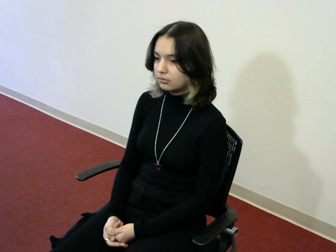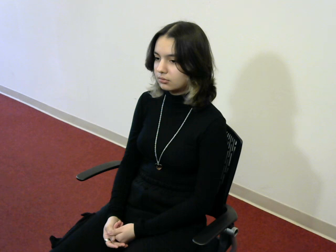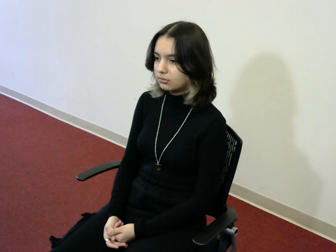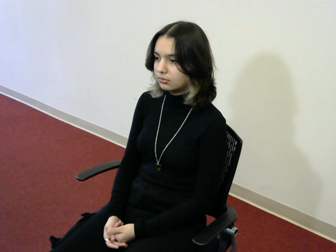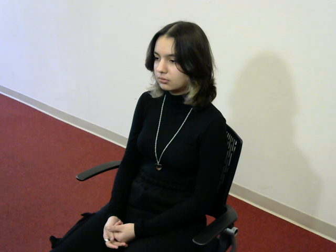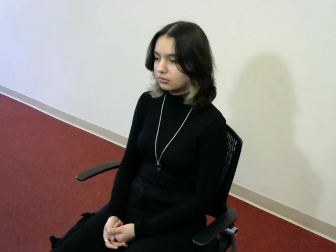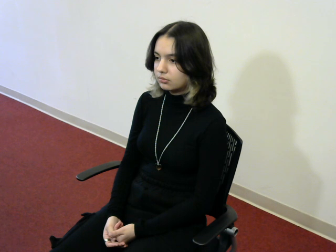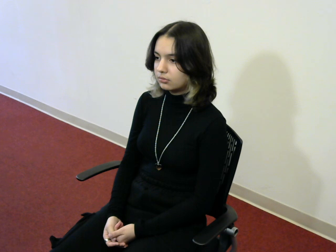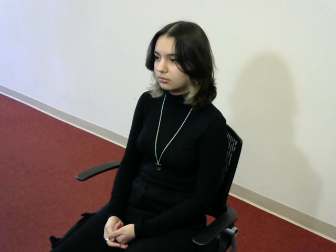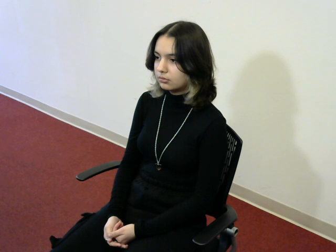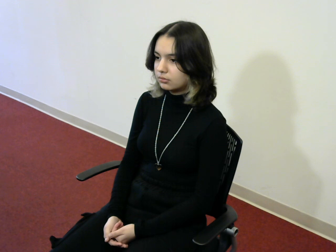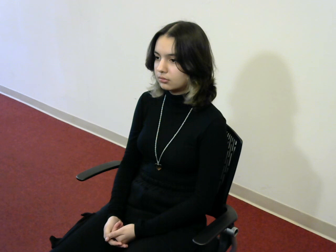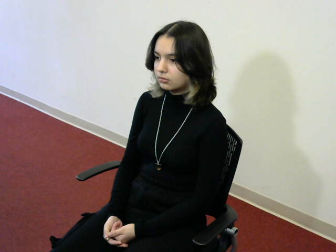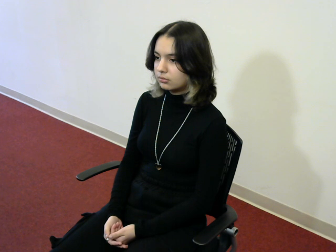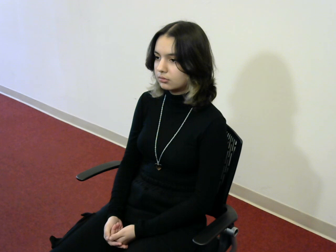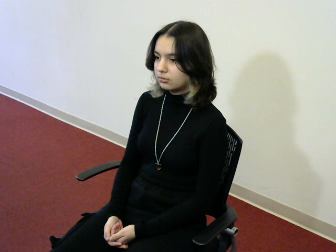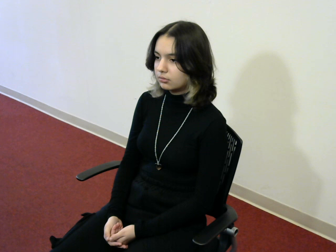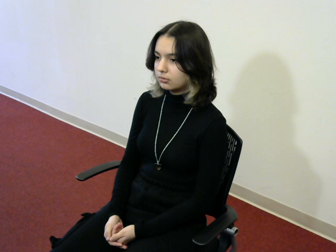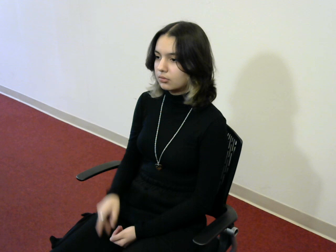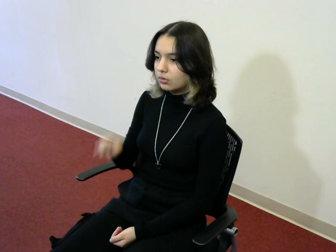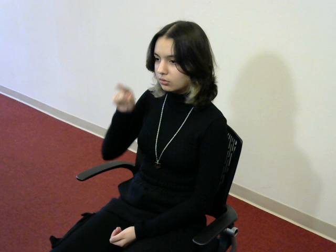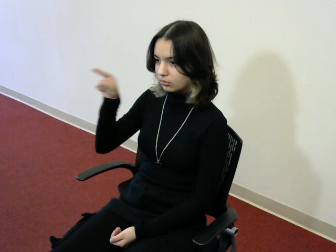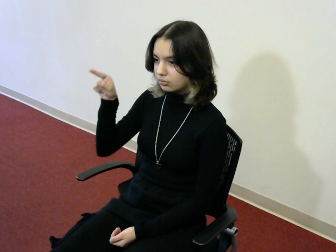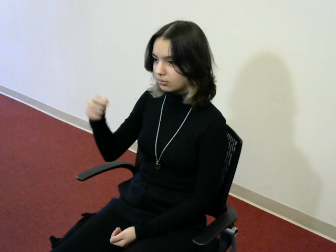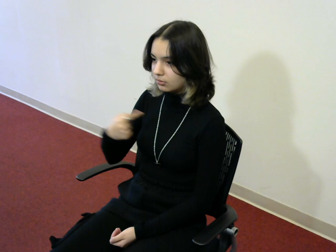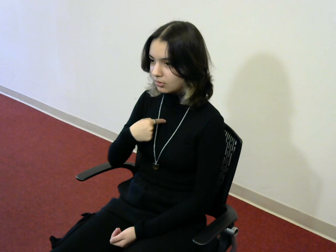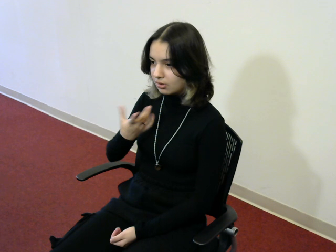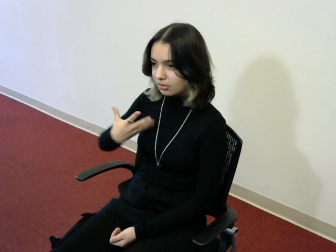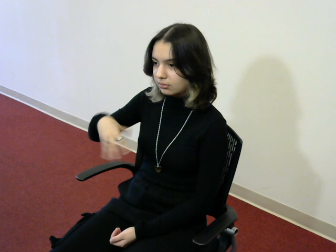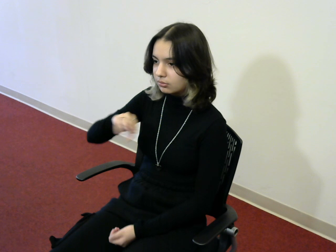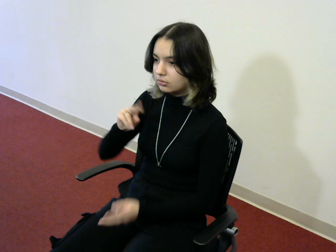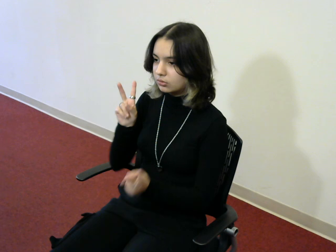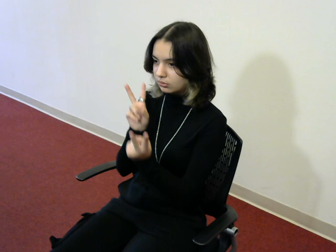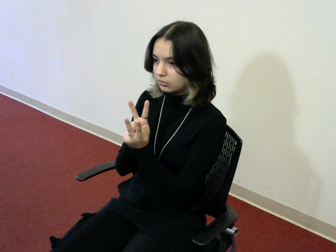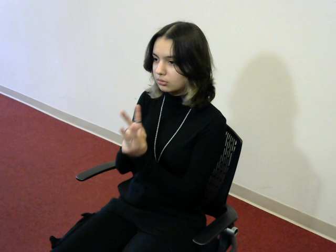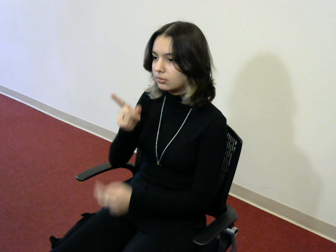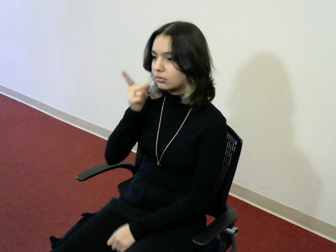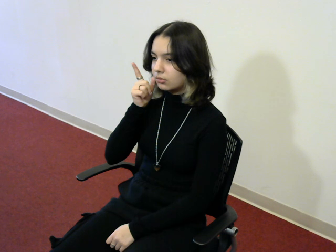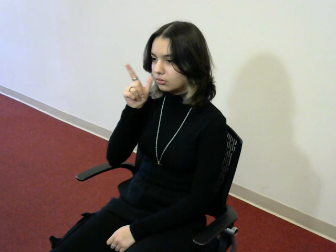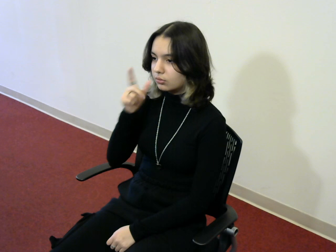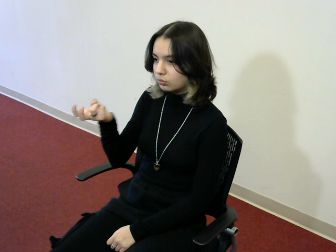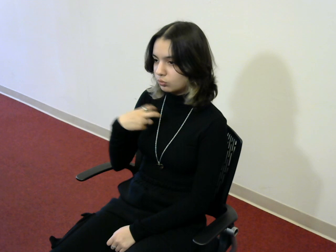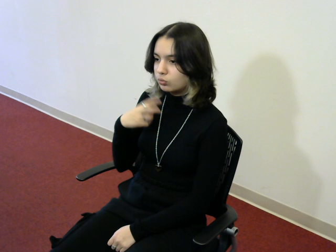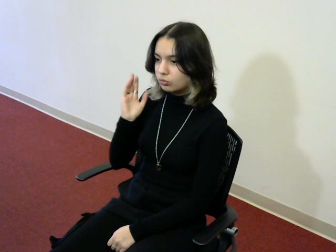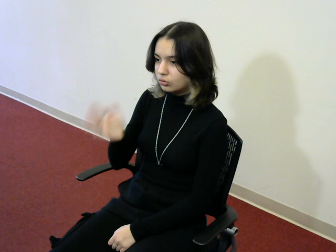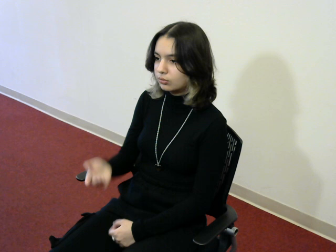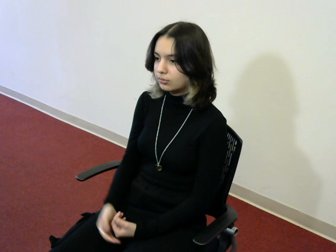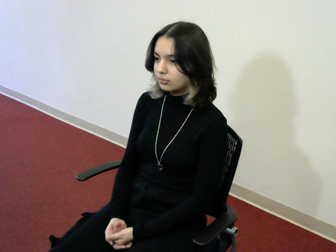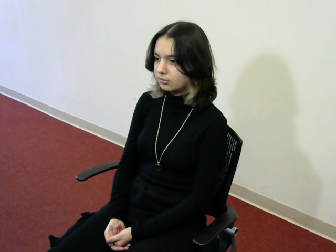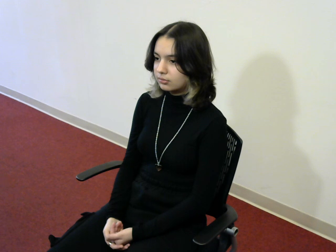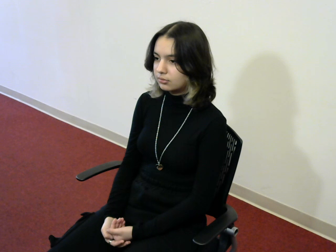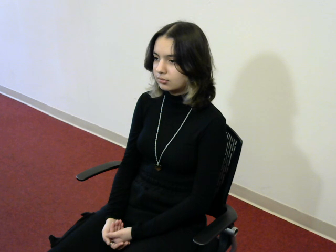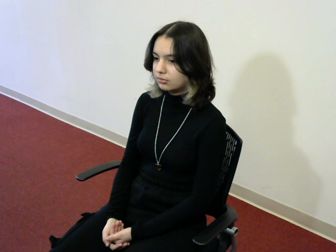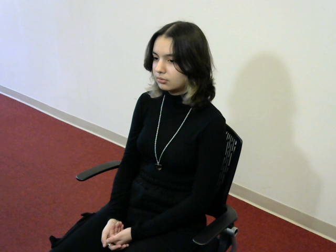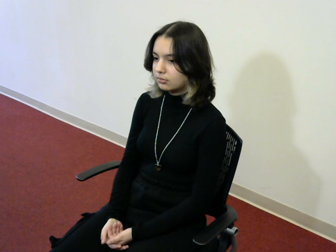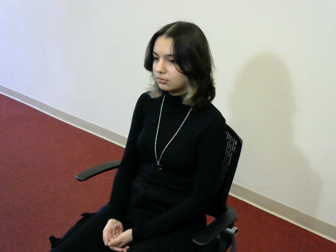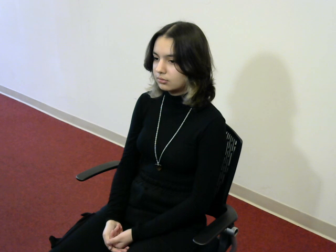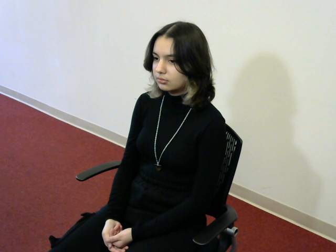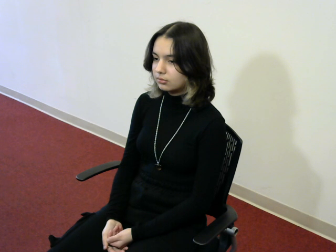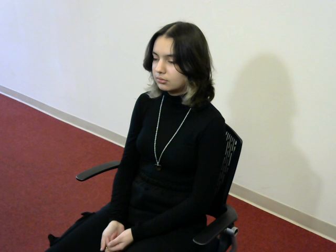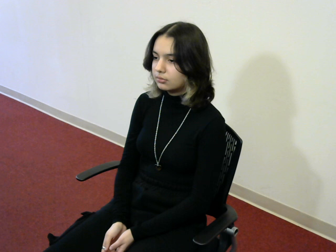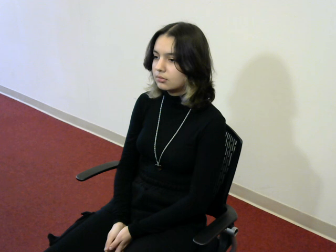O, bizi görməyə birisigün gələcək